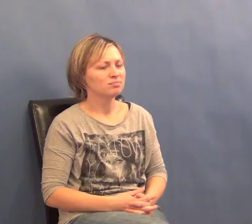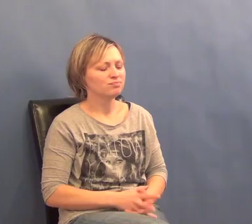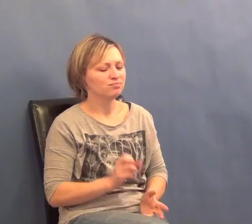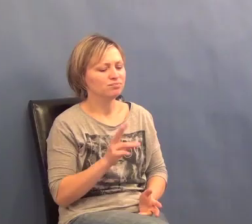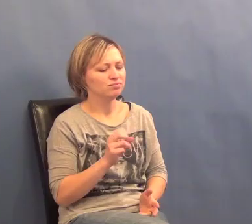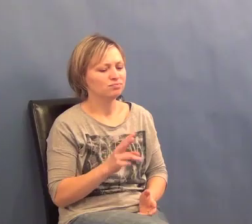Tak, tak.